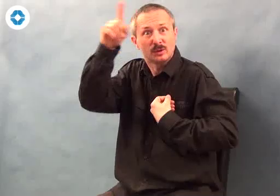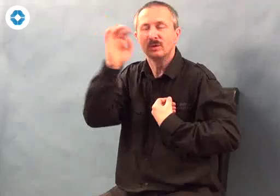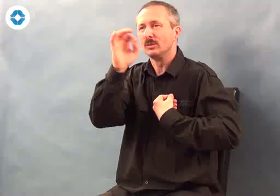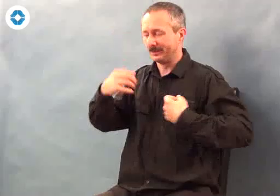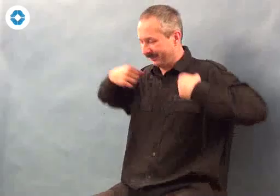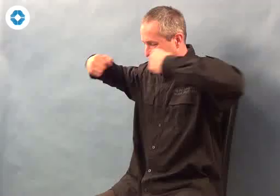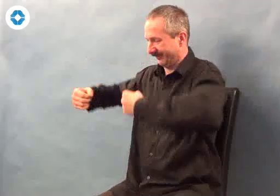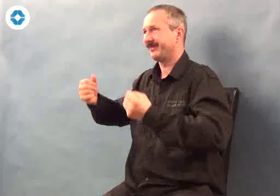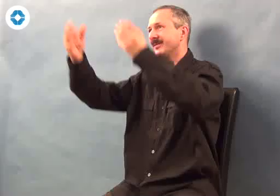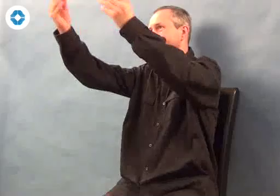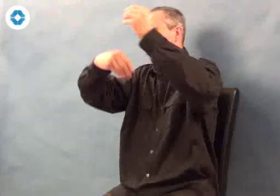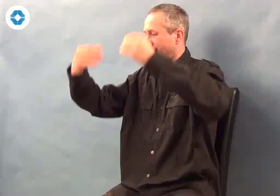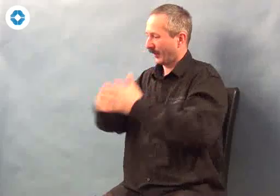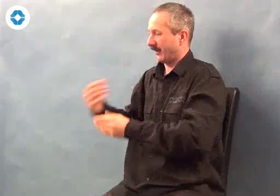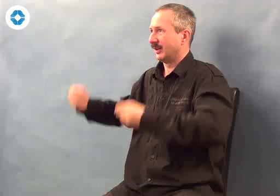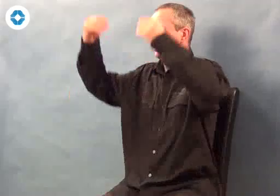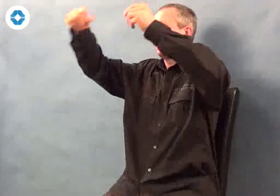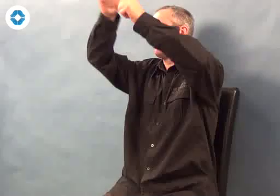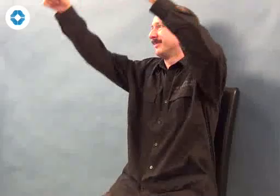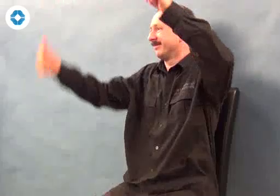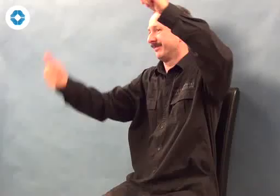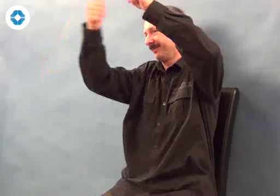Stawia nosidło z szybami na ziemi, wyjmuje pękniętą szybę, wkłada nową i kituje.